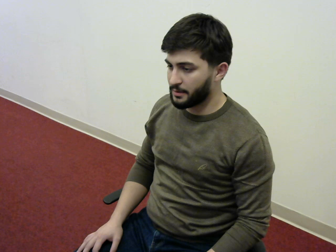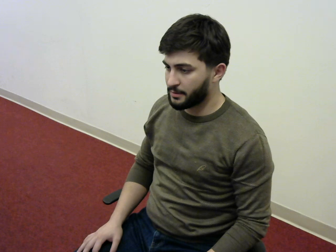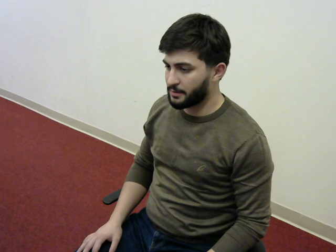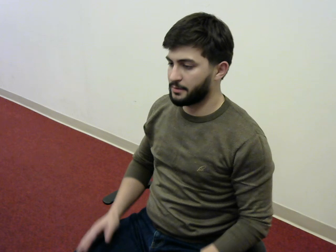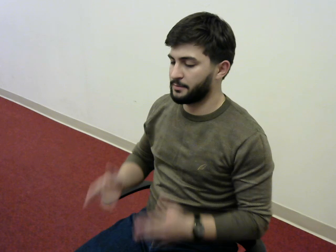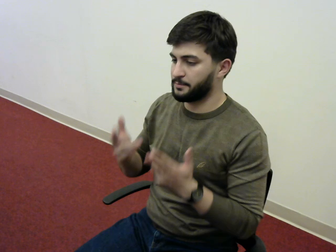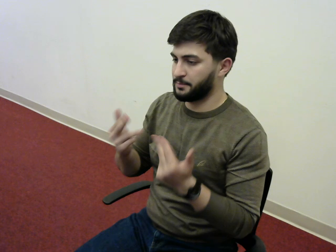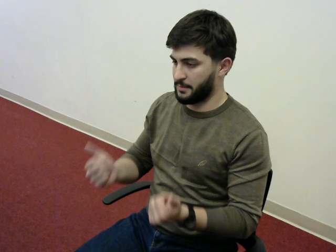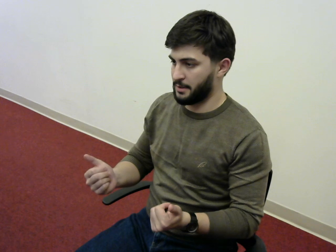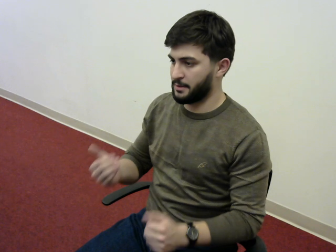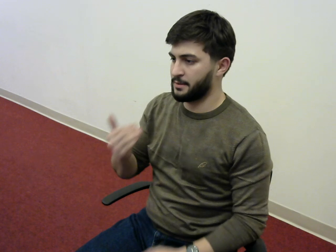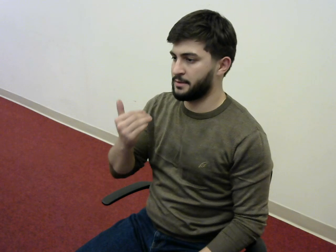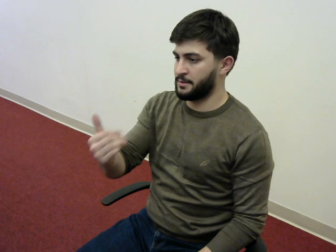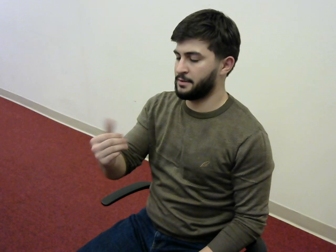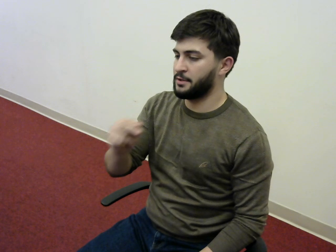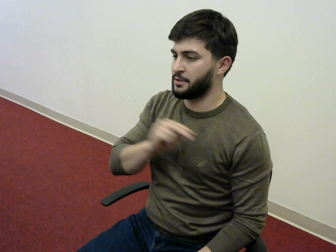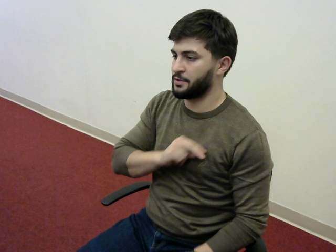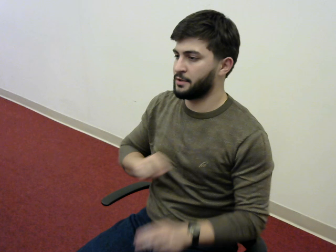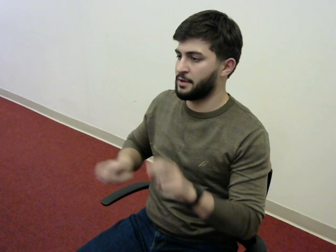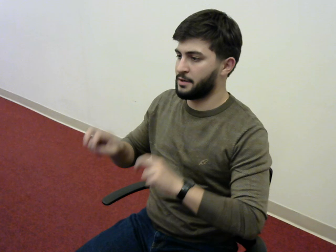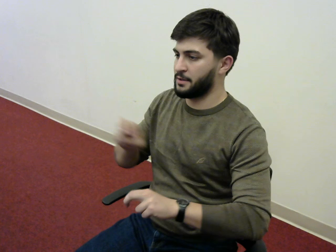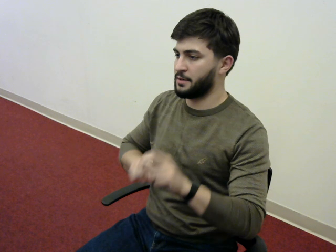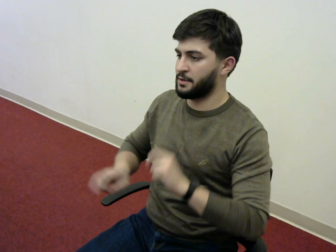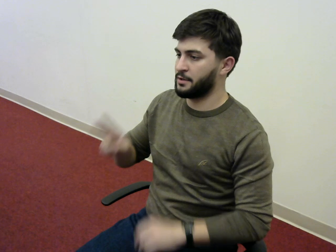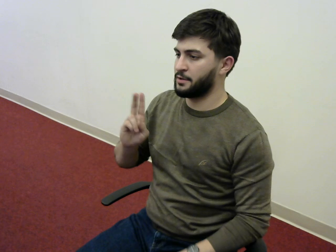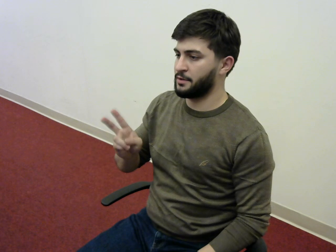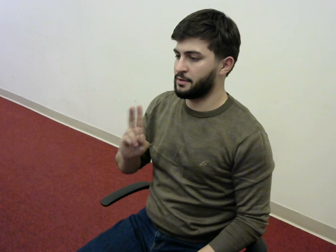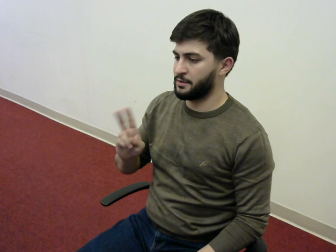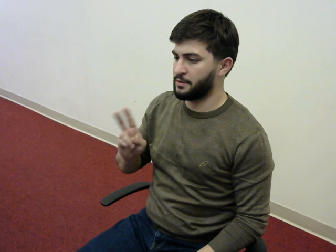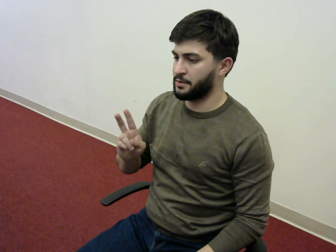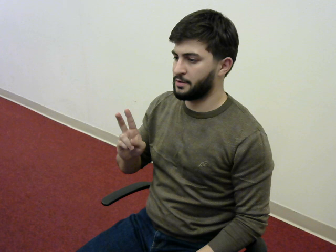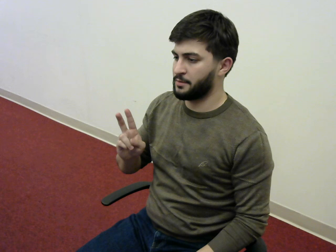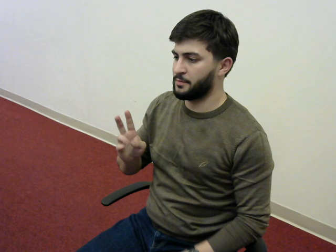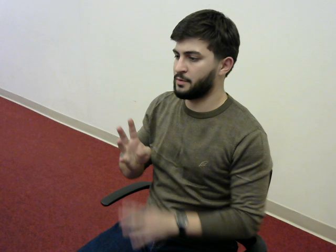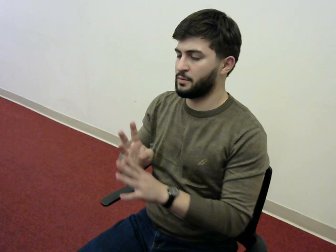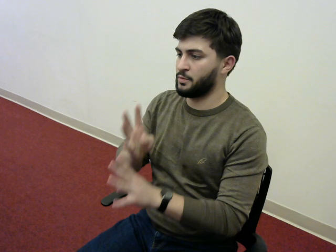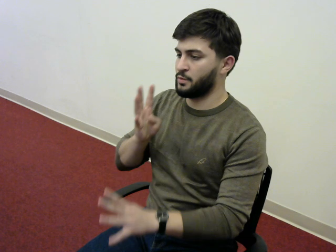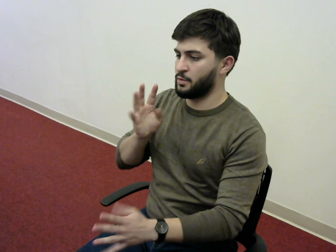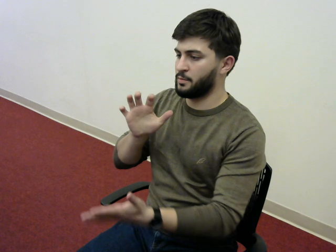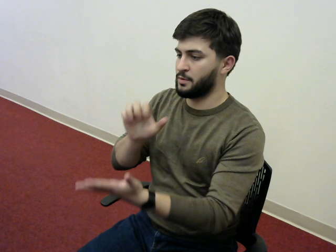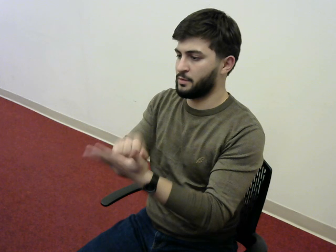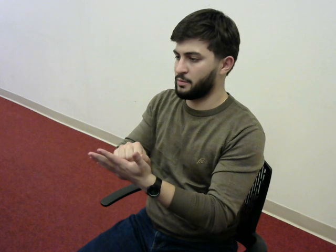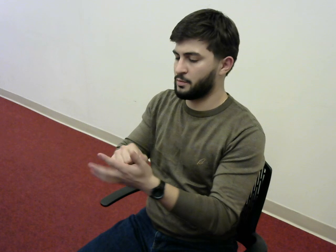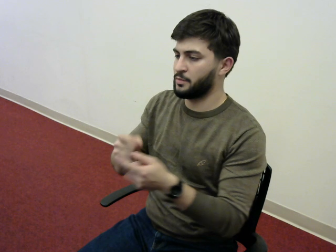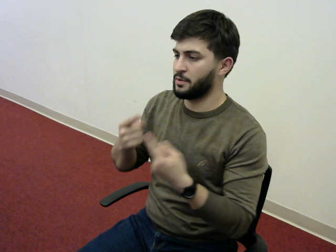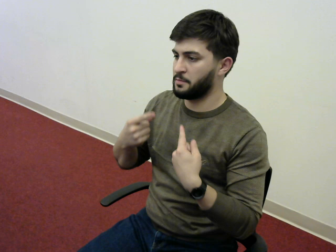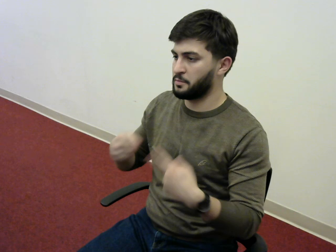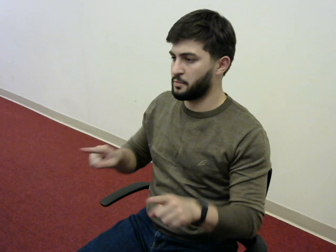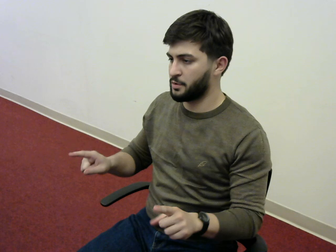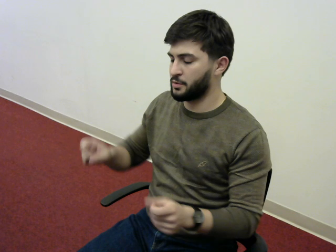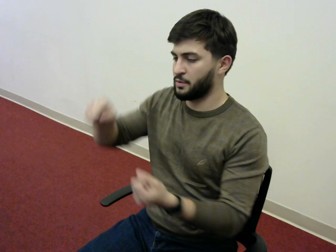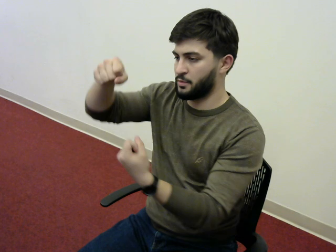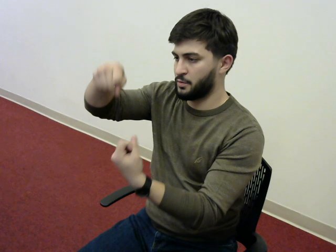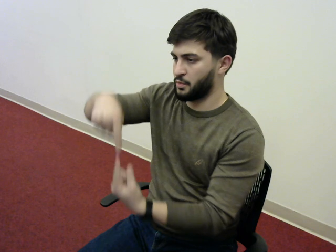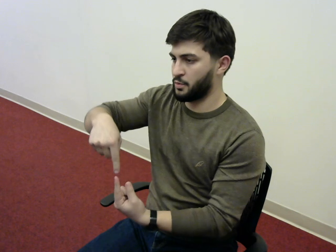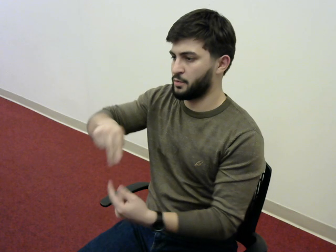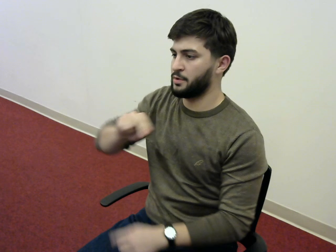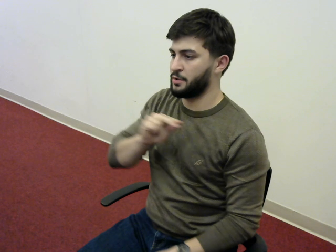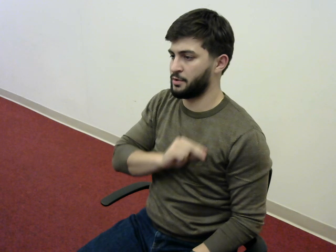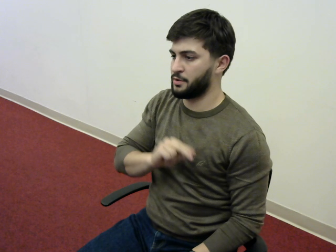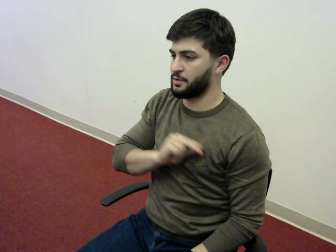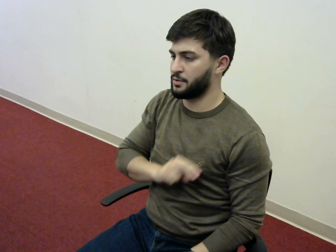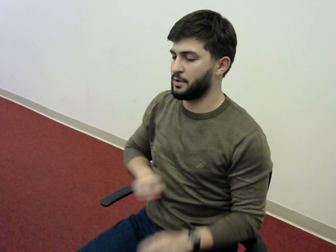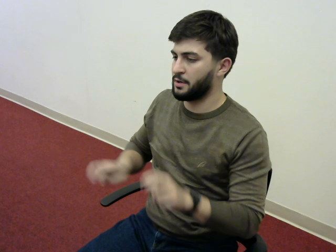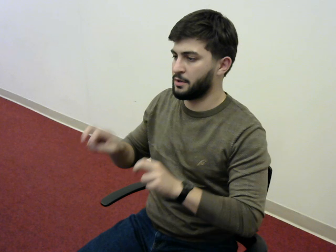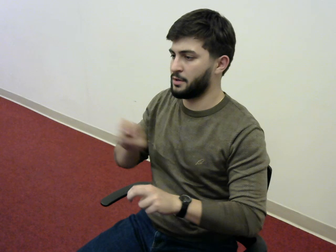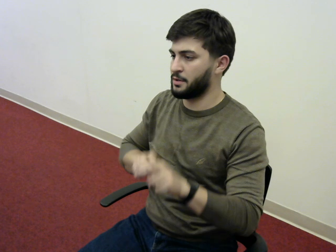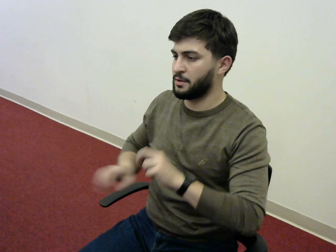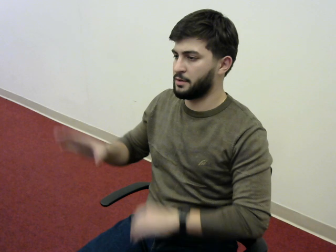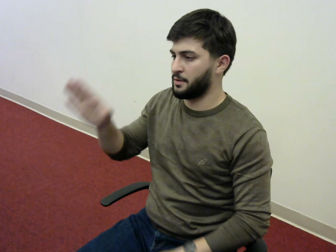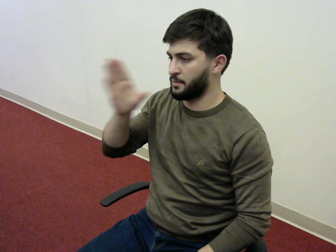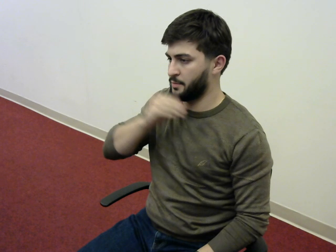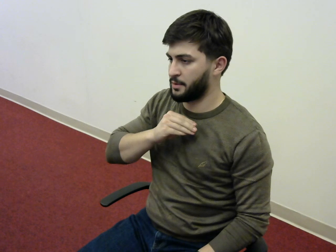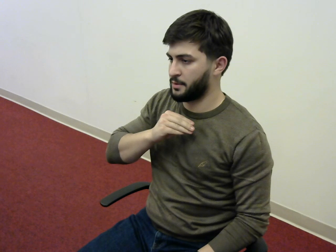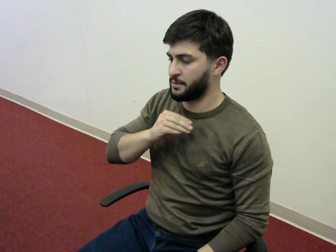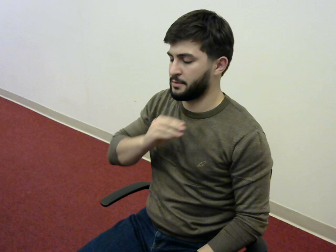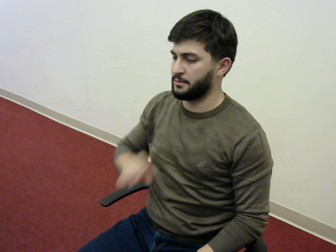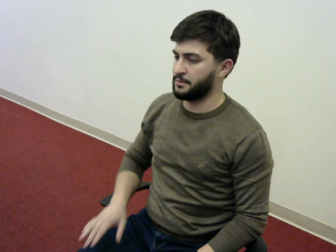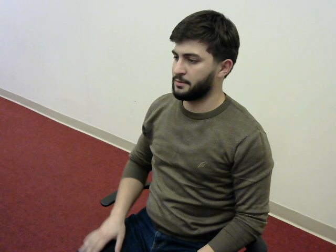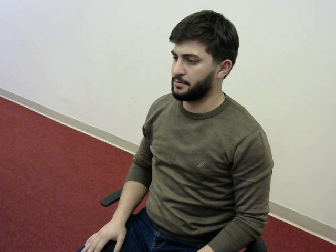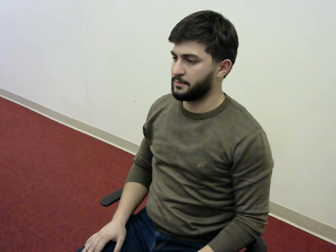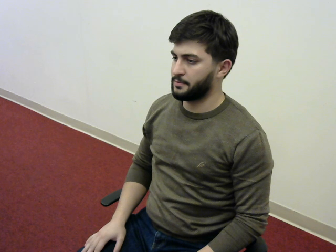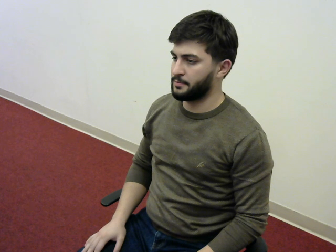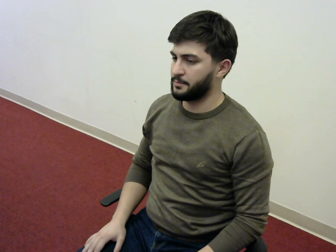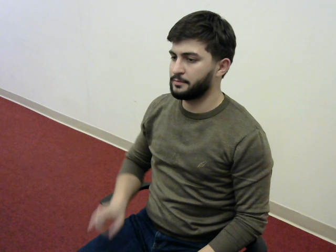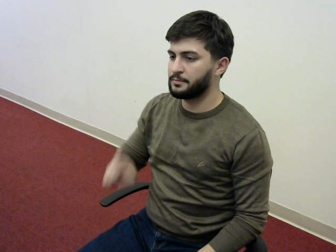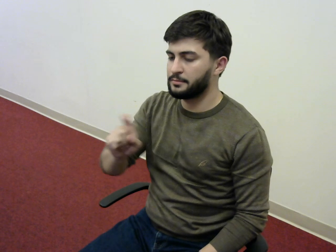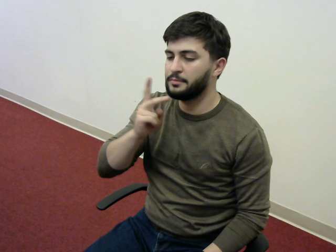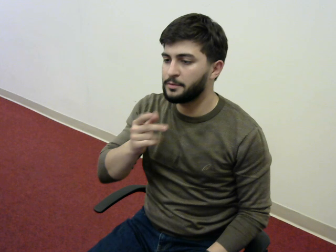Bəli, siz İş axtaran şəxs kimi növbə tutub başqa uyğun işlər axtara bilərsiniz